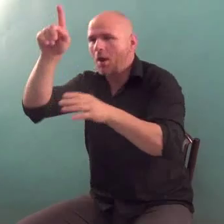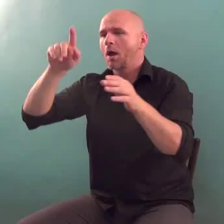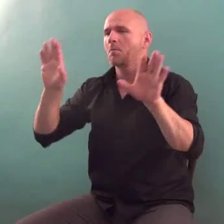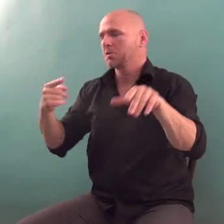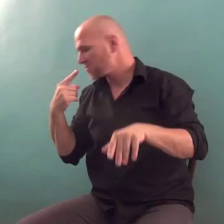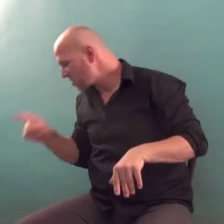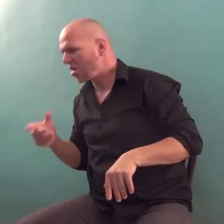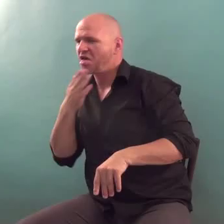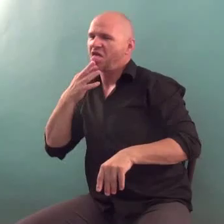Ptak zauważa go, ale nie przejmuje się.